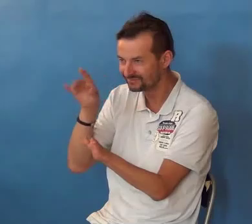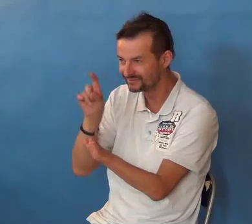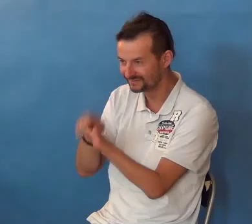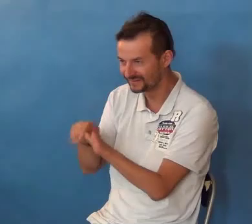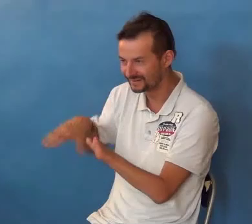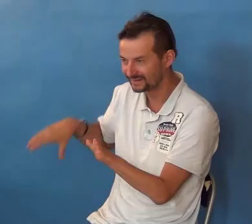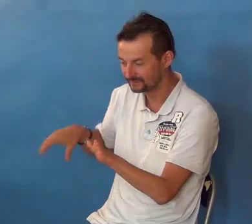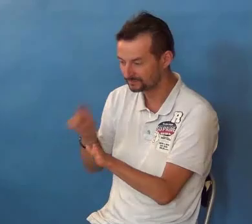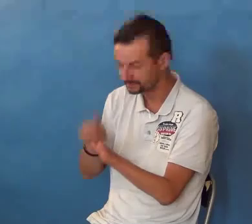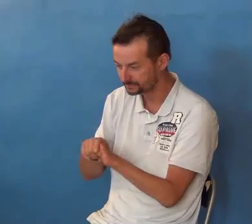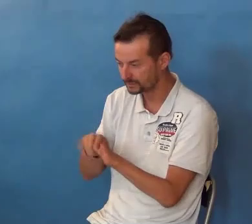Przyczepka.